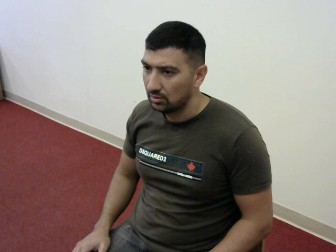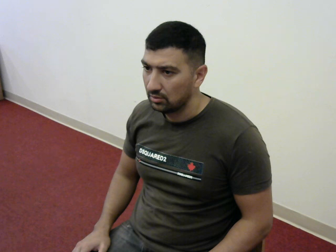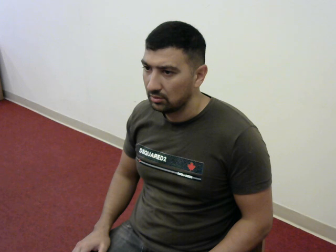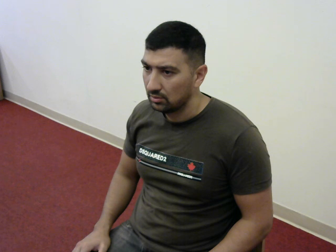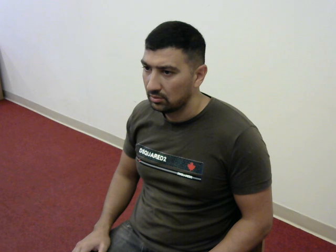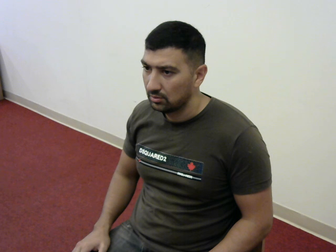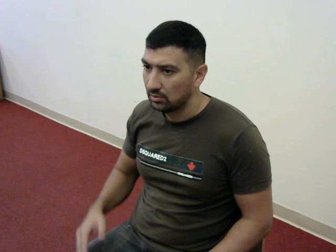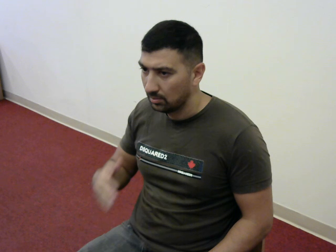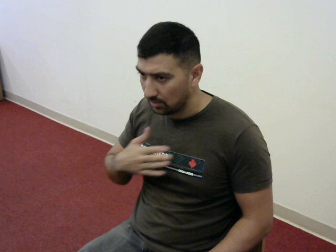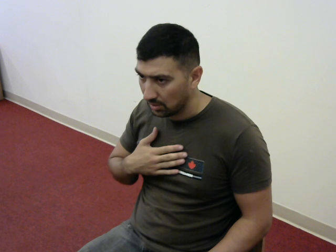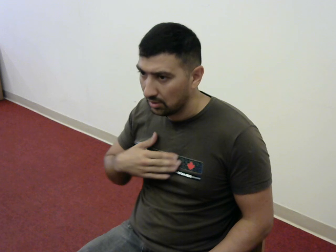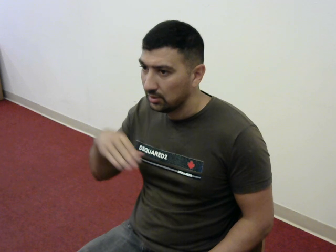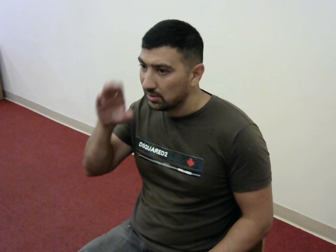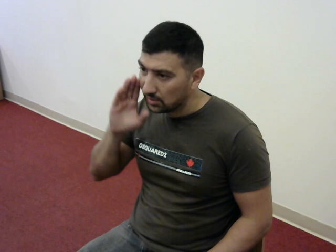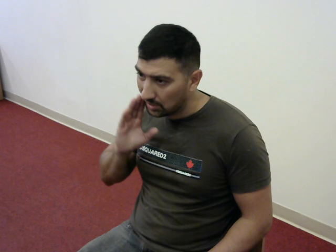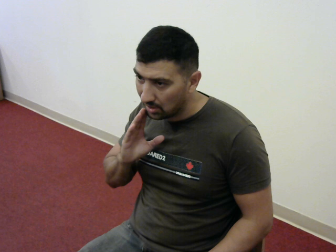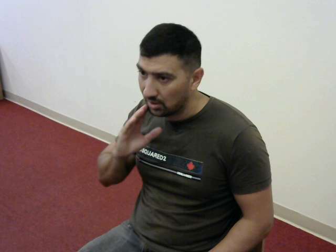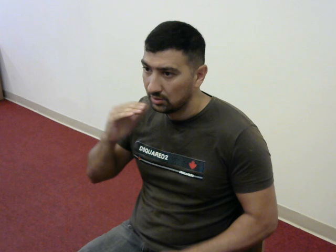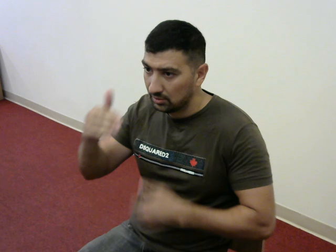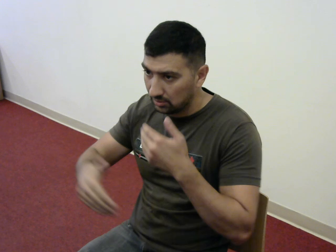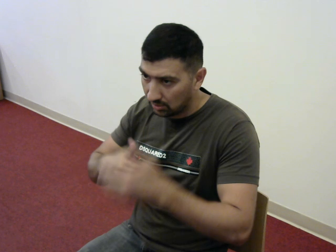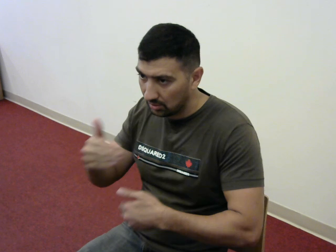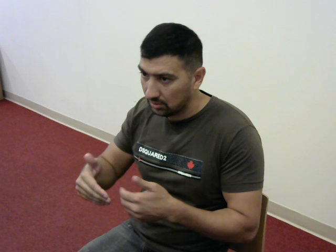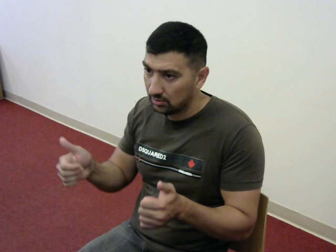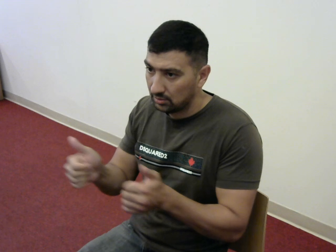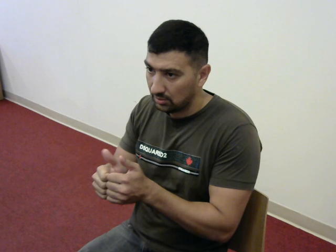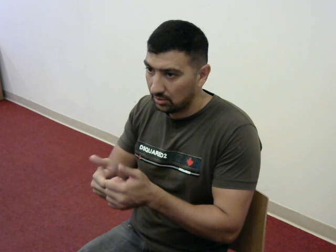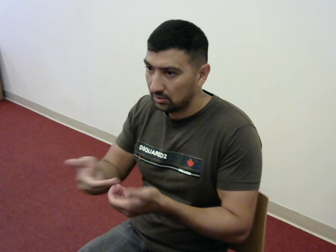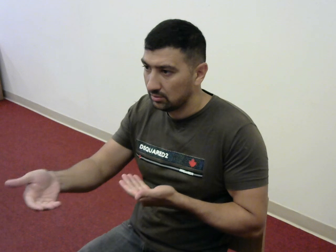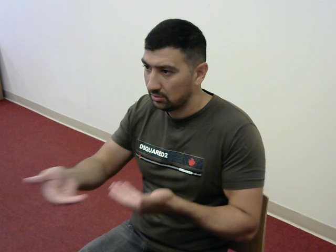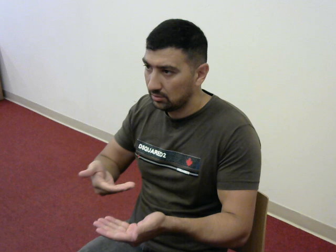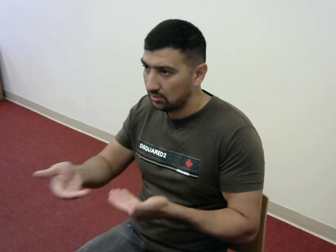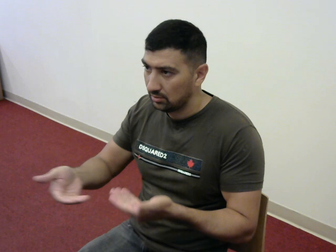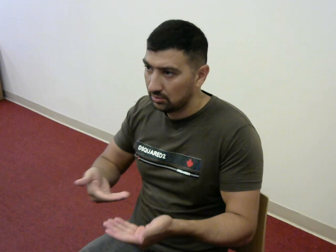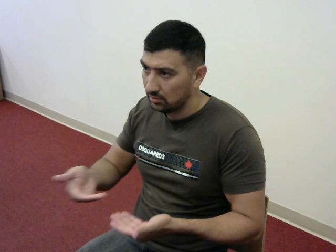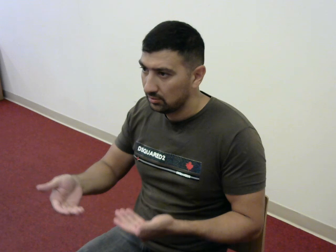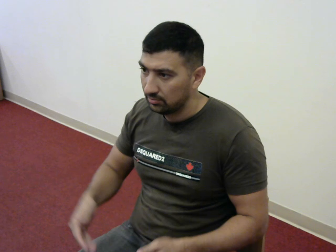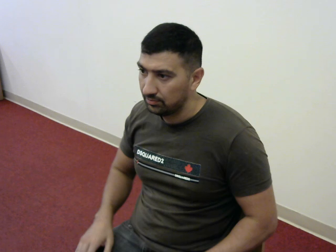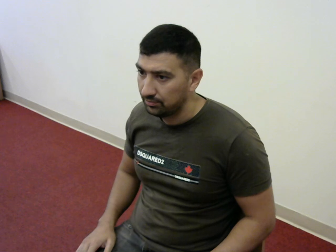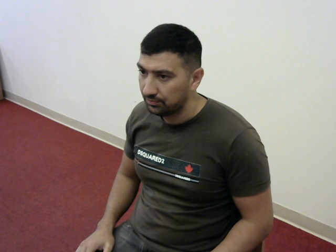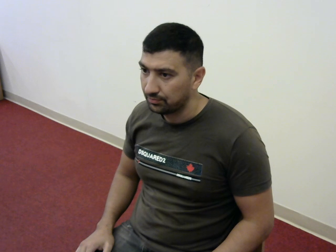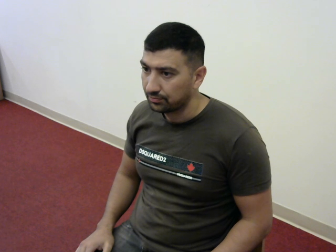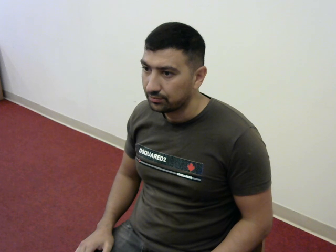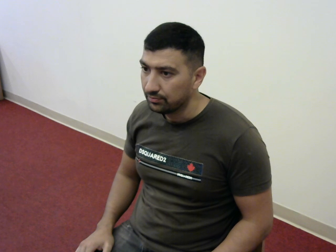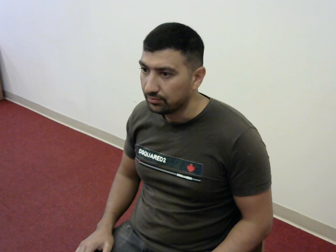Mən səhərlər dənizin kənarında gəzirəm